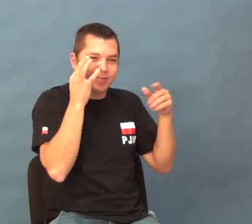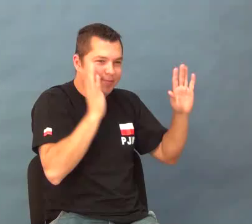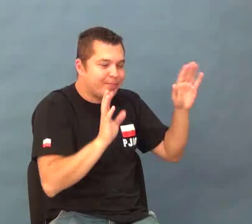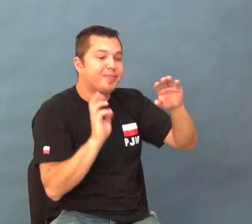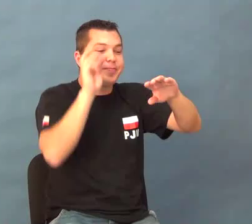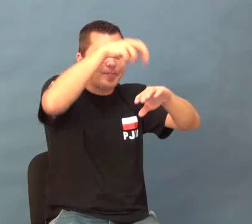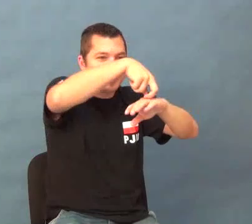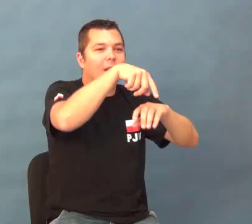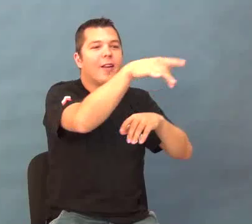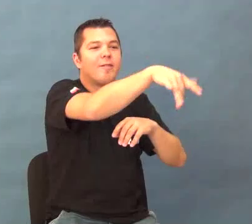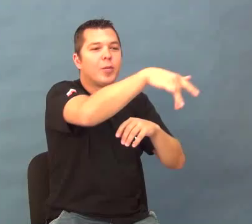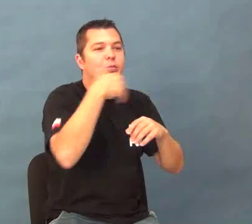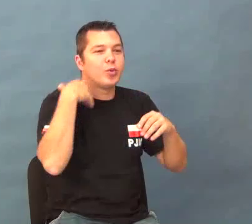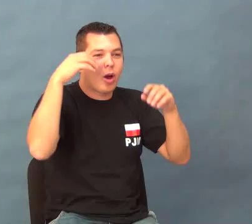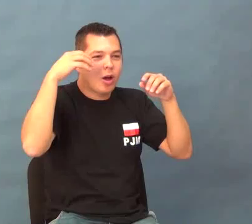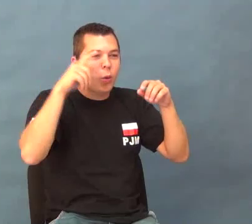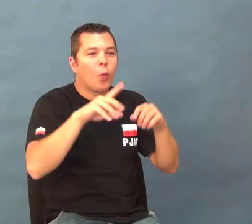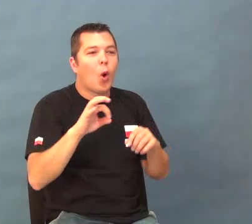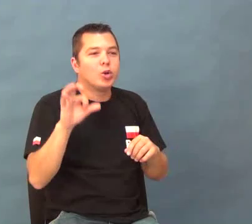Stają na kamieniu, a za nim jest łoś.